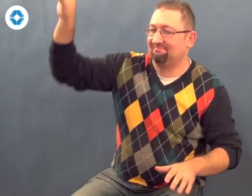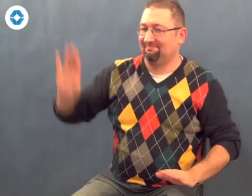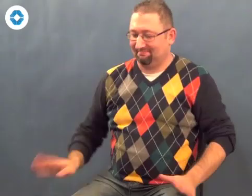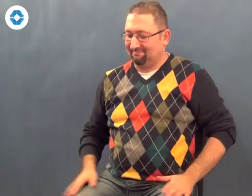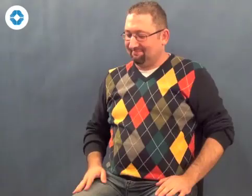Koniec.